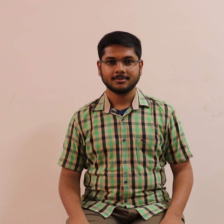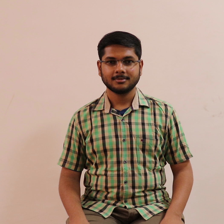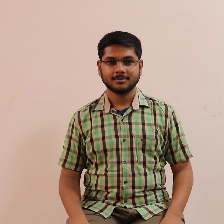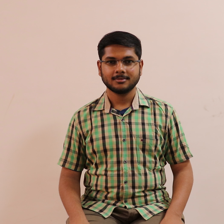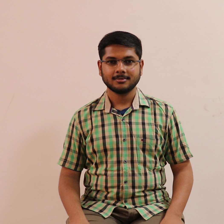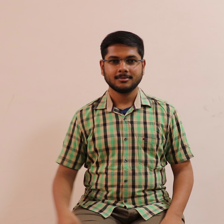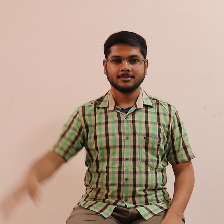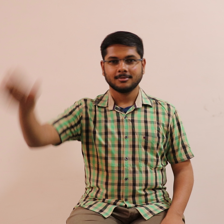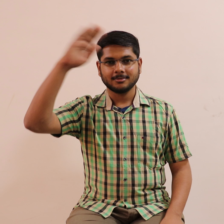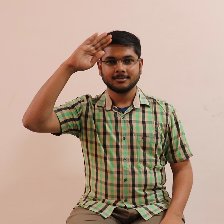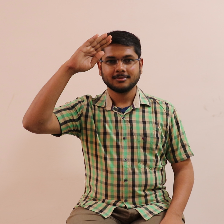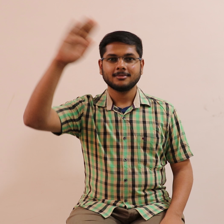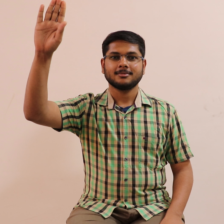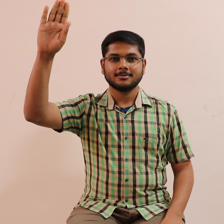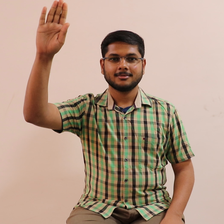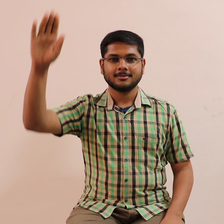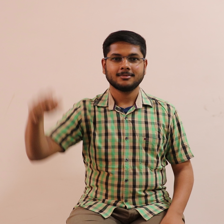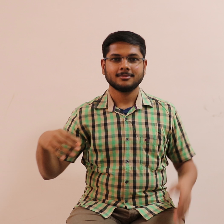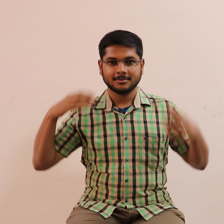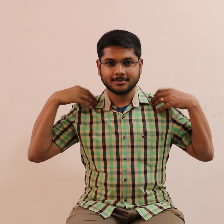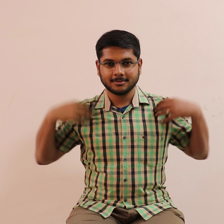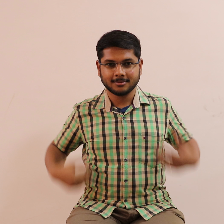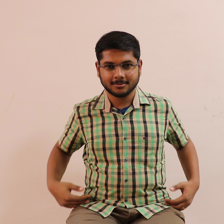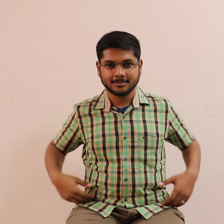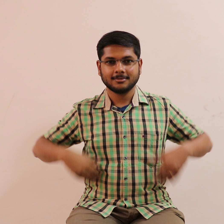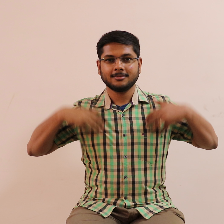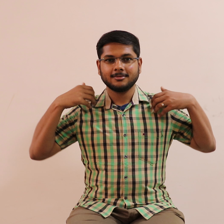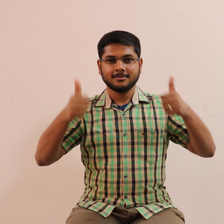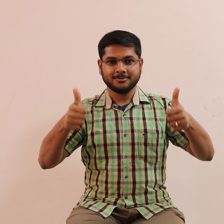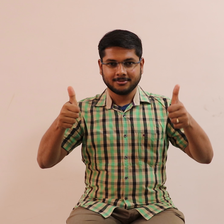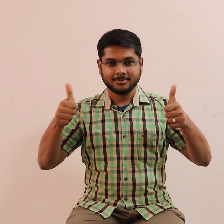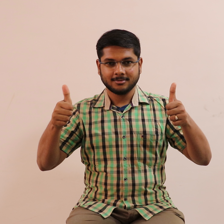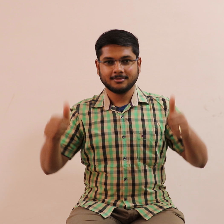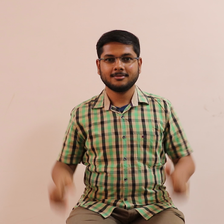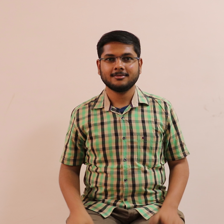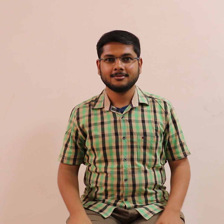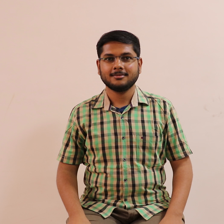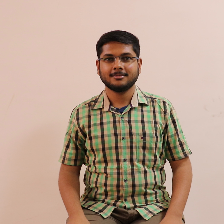hi how are you